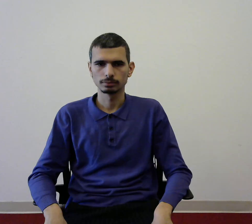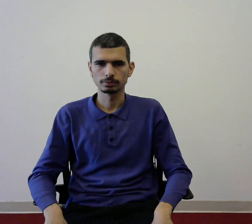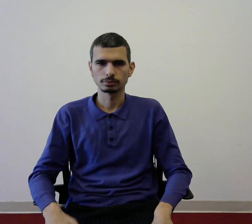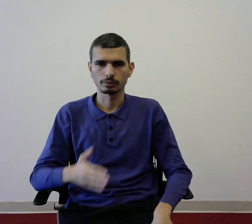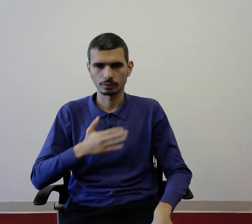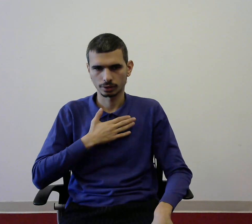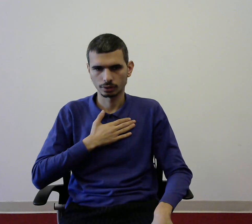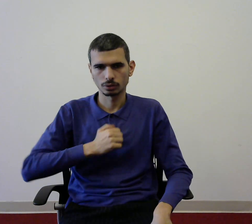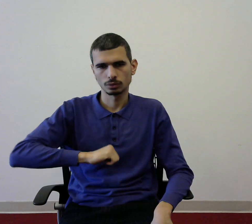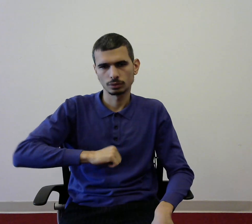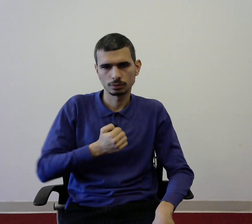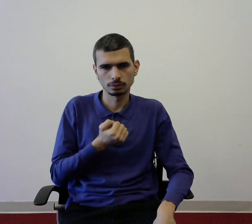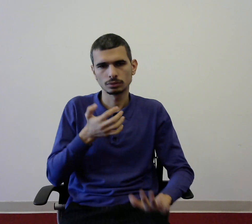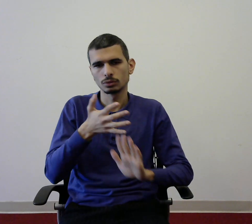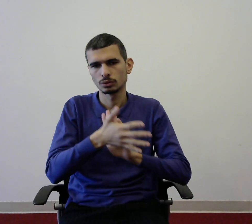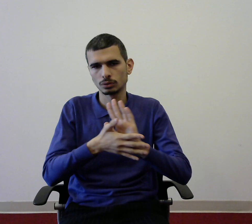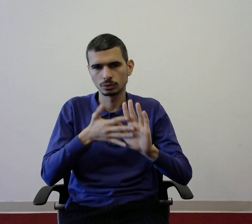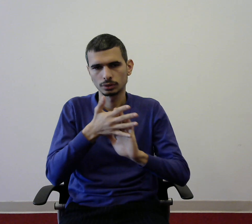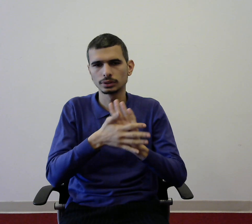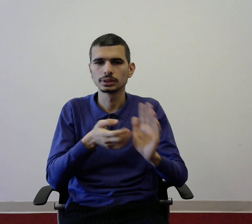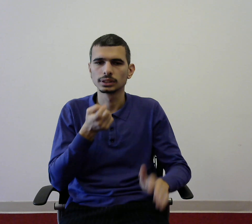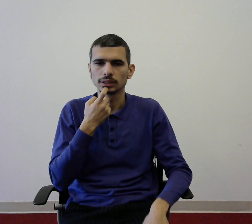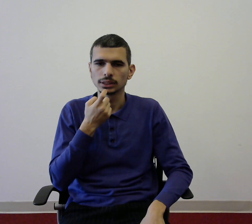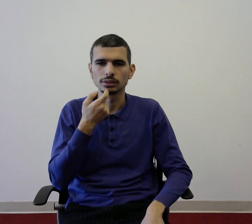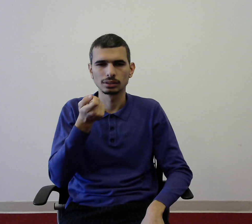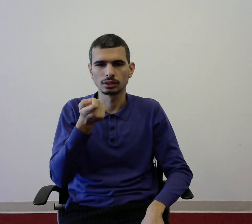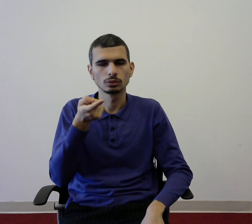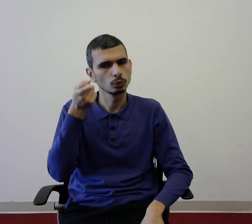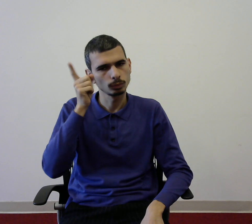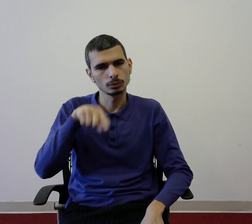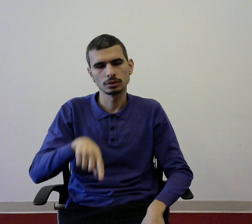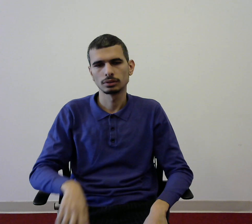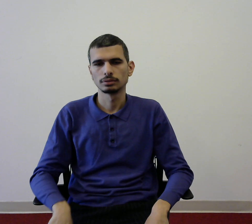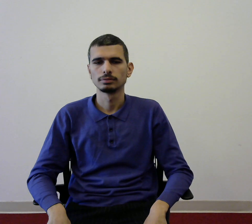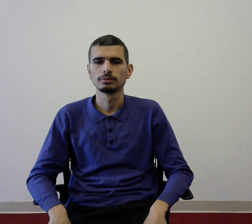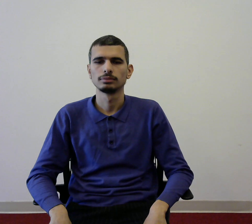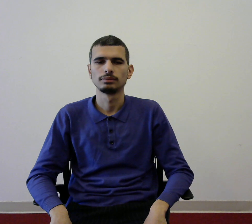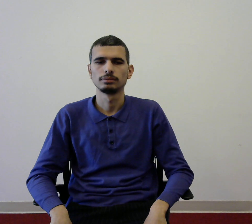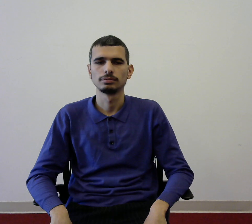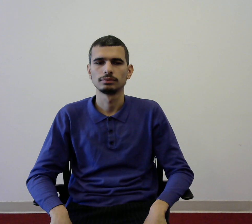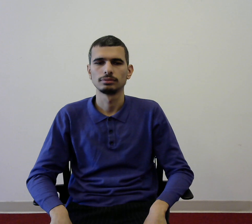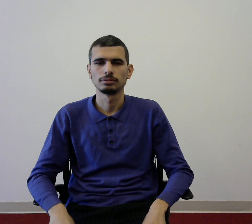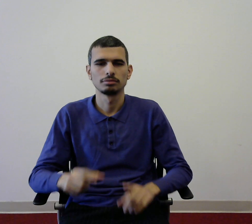Mənim dostum jest dilini azca bilir